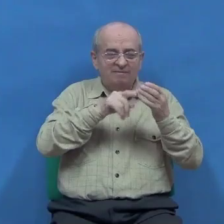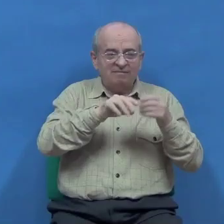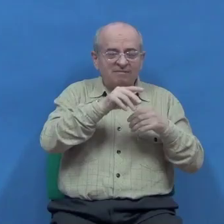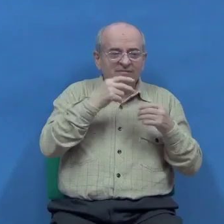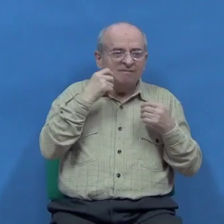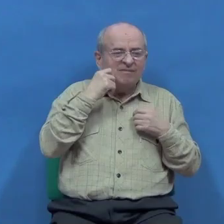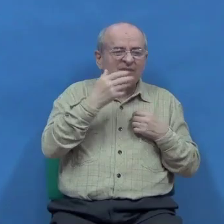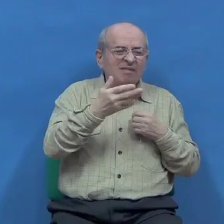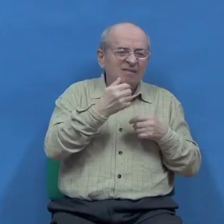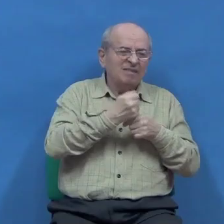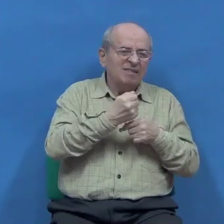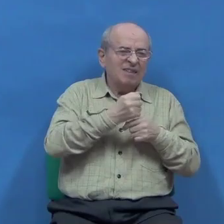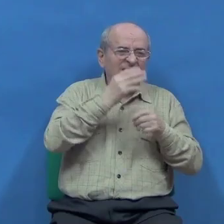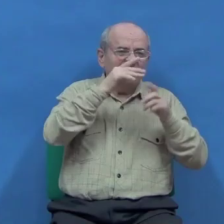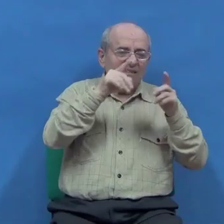Kobieta chce mu dać pracę przy rozbitym oknie.